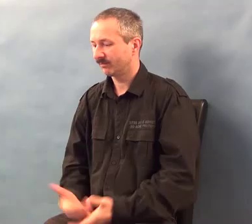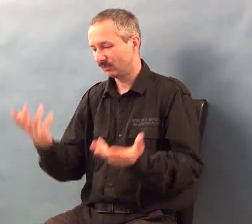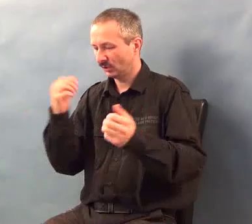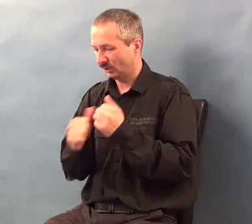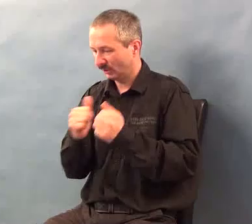Nie szkodzi.